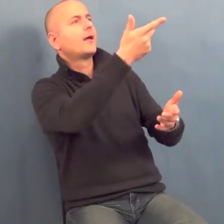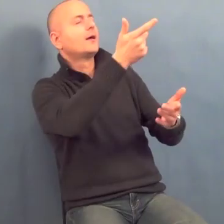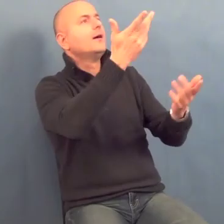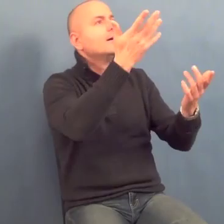"Ty wczoraj?"